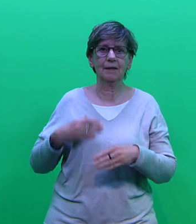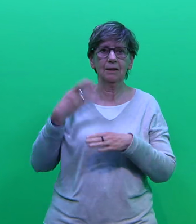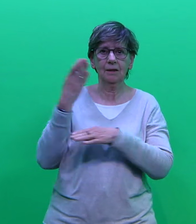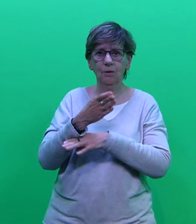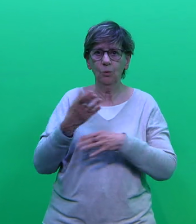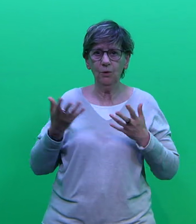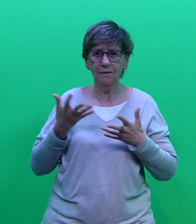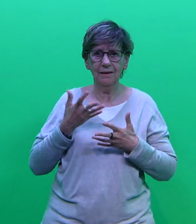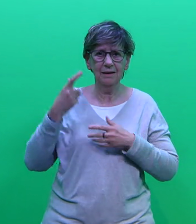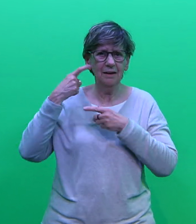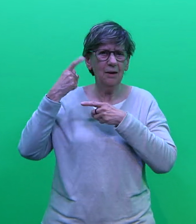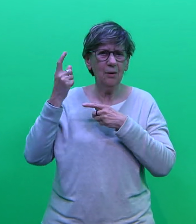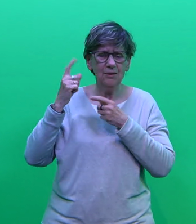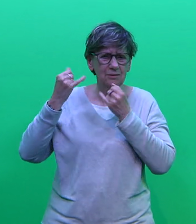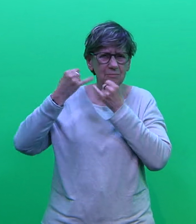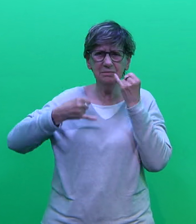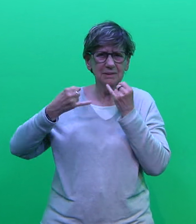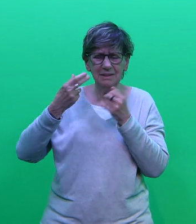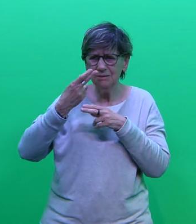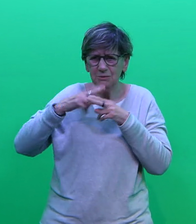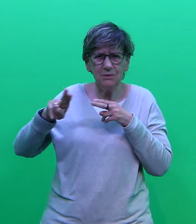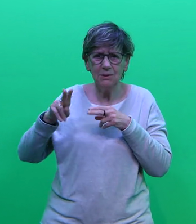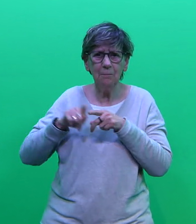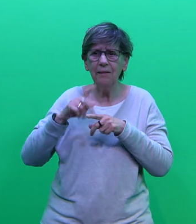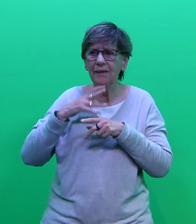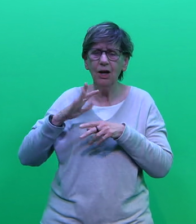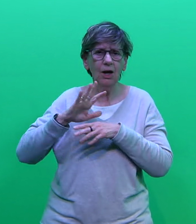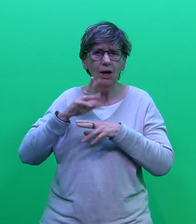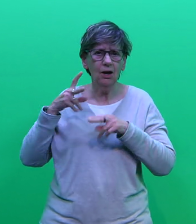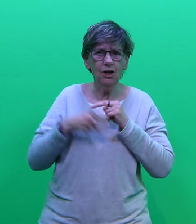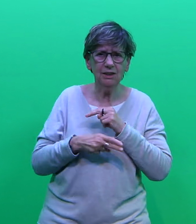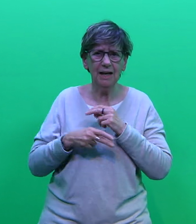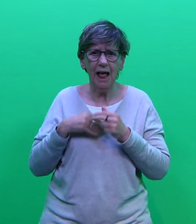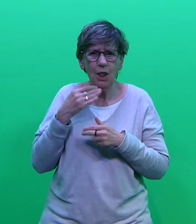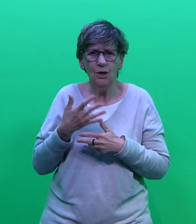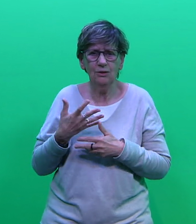Vaig anar a urgències perquè vaig sentir alguna cosa estranya, com que tenia alguna cosa tallada per dins.